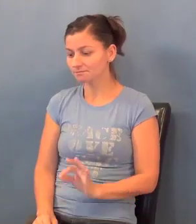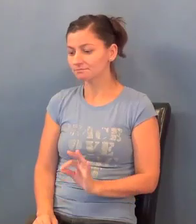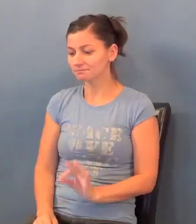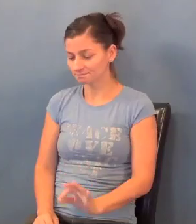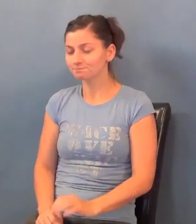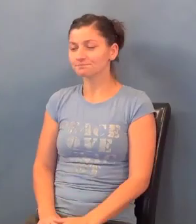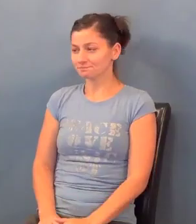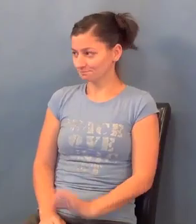Dobrze.